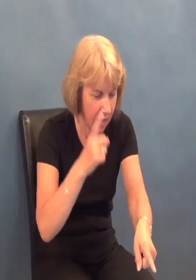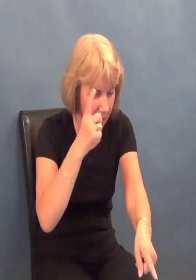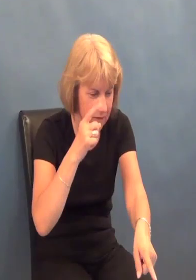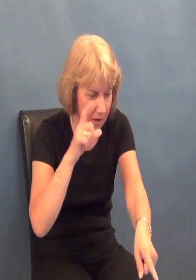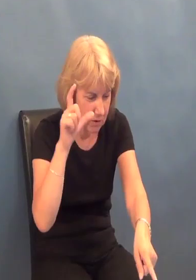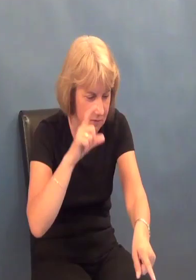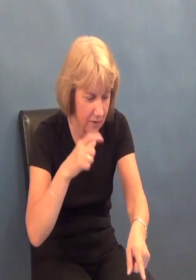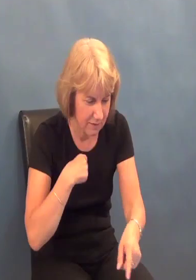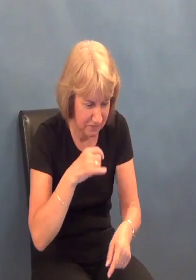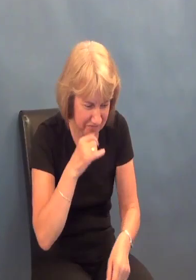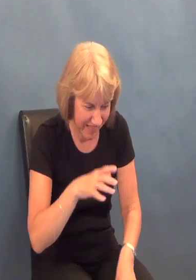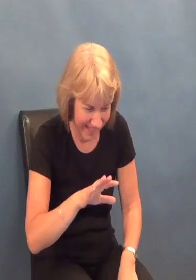Jest, czwartek! Ah, nie mogę.